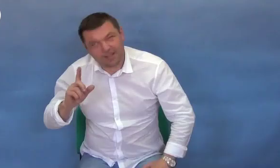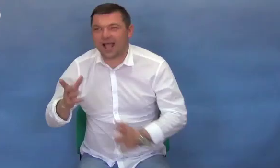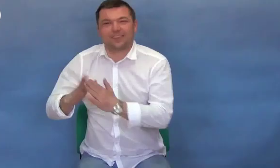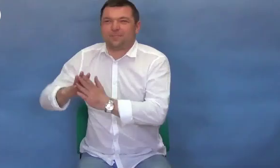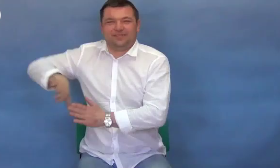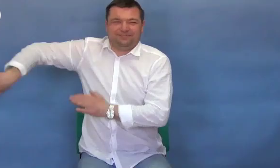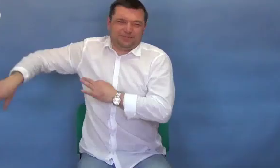W prywatnym domu nie.